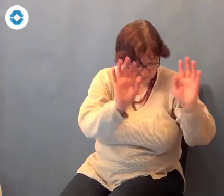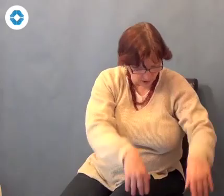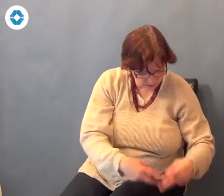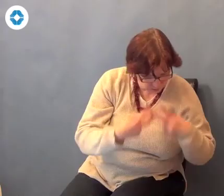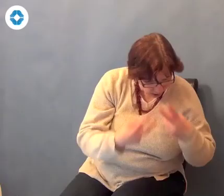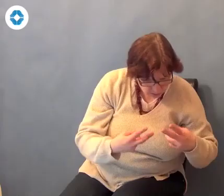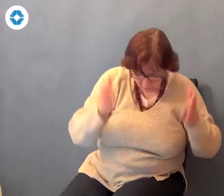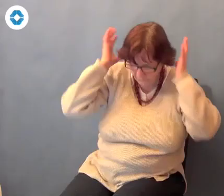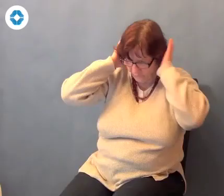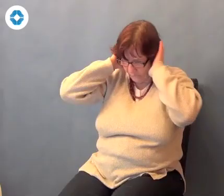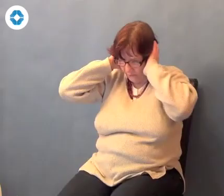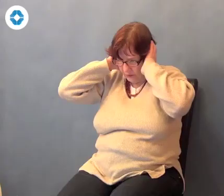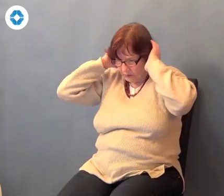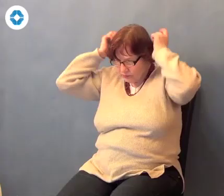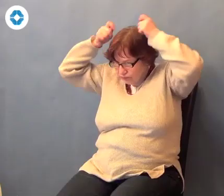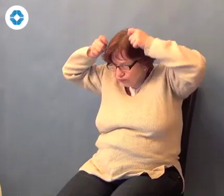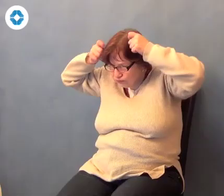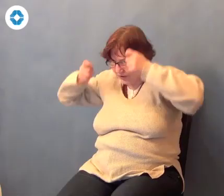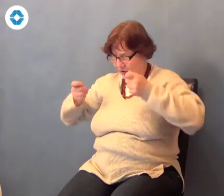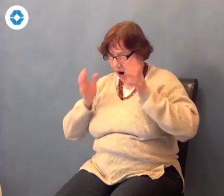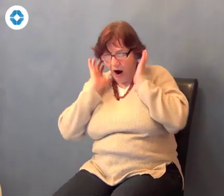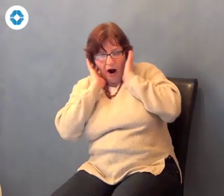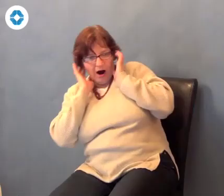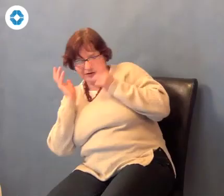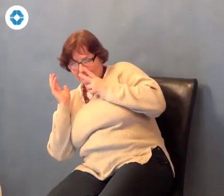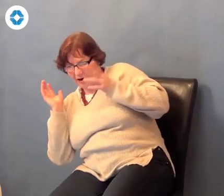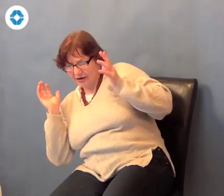Widział to i był w szoku, założył kaptur i zdziwił się.